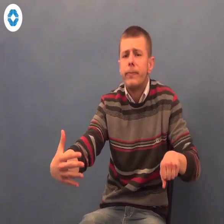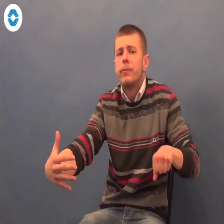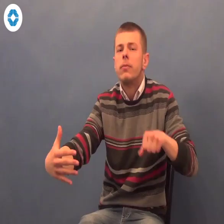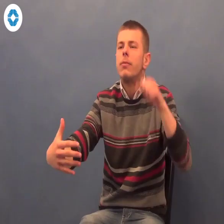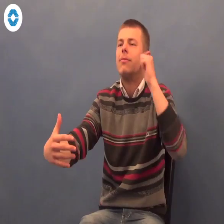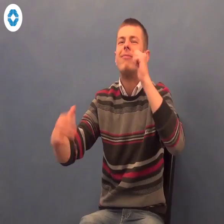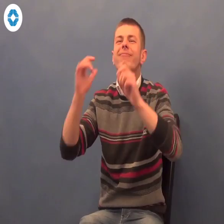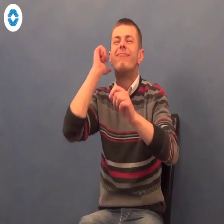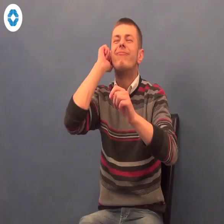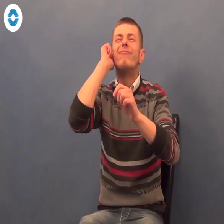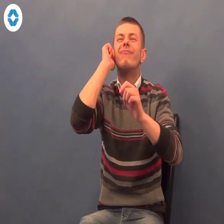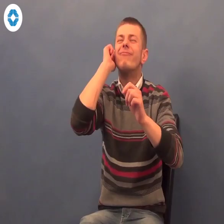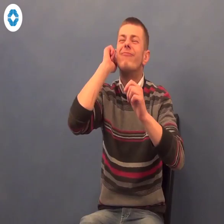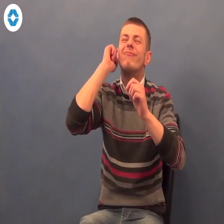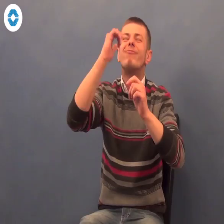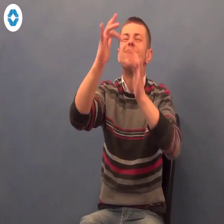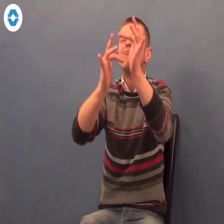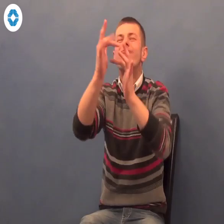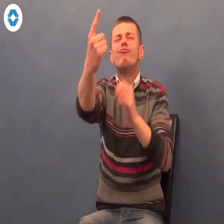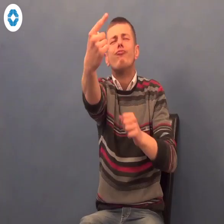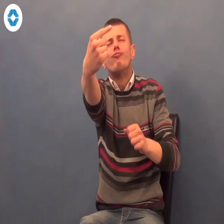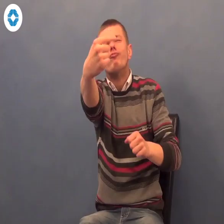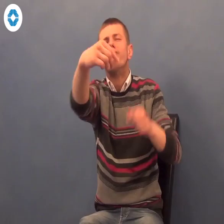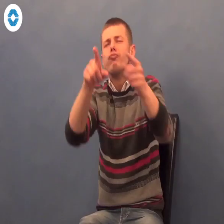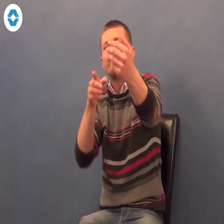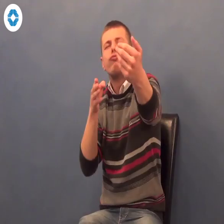A dziewczyna, dziewczyna jedzie z naprzeciwka.